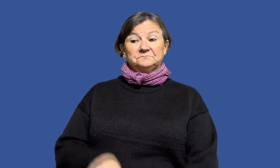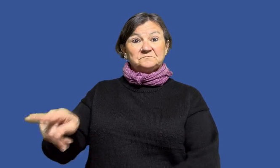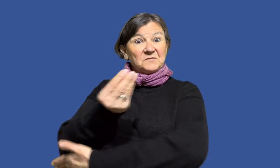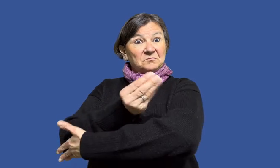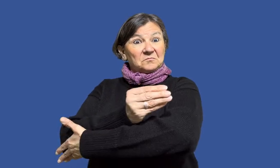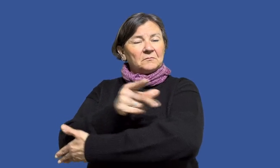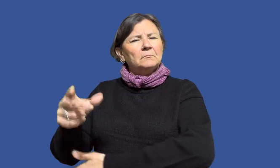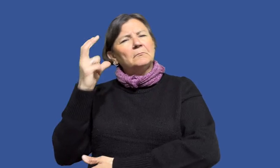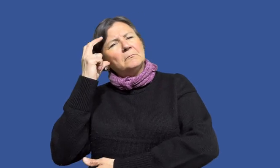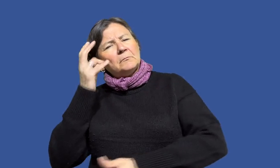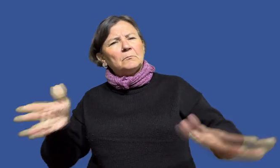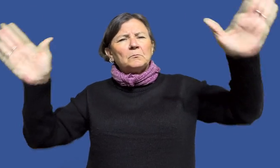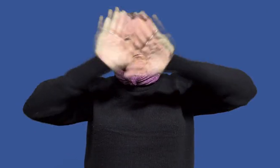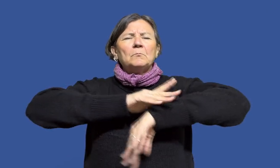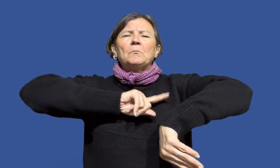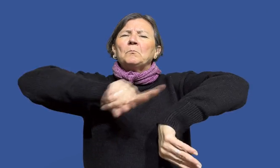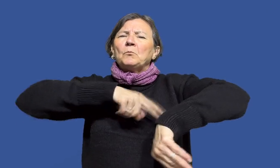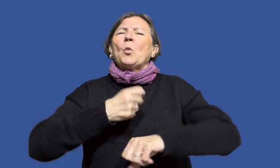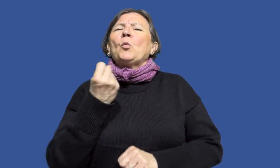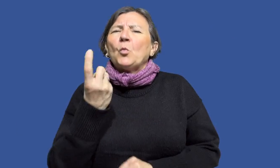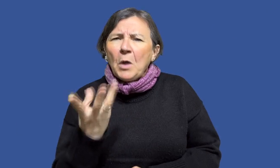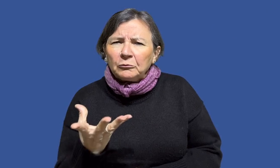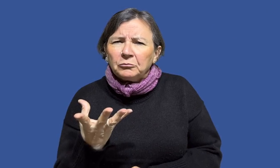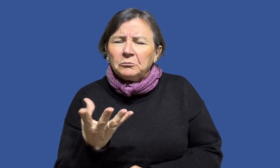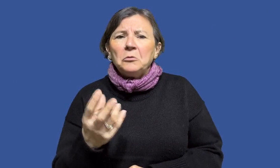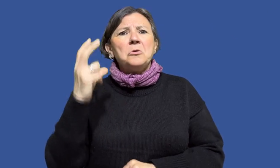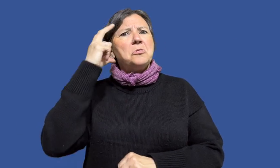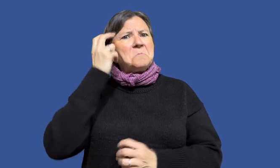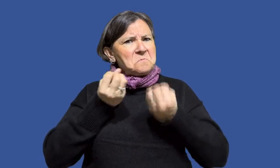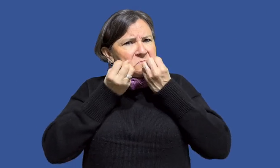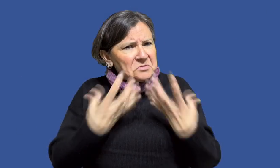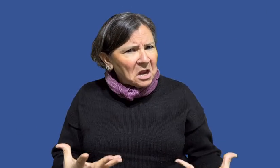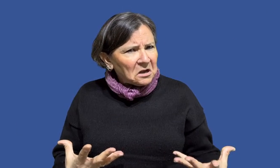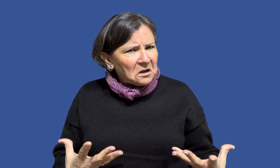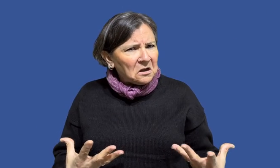Quantes hores dorm per les nits el nadó? Dorm bé?